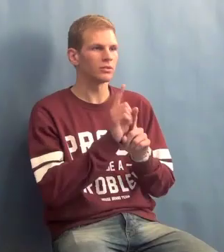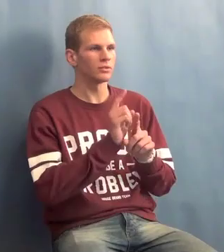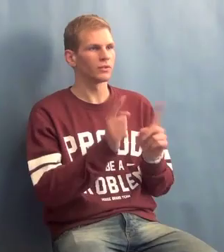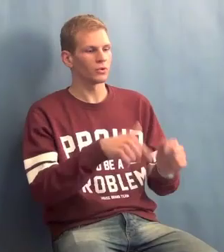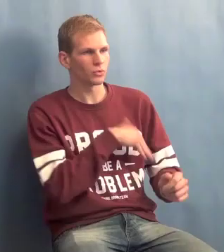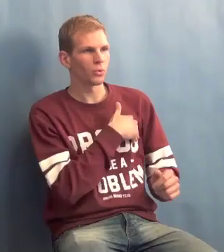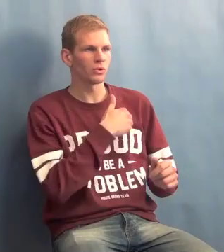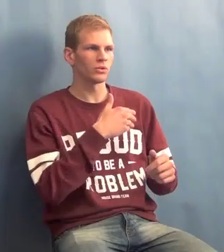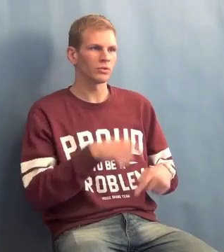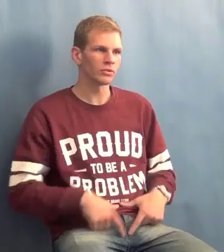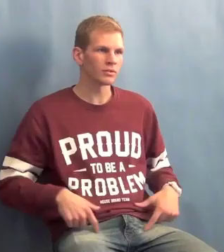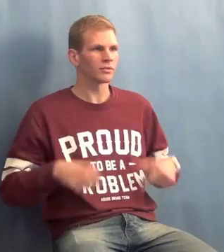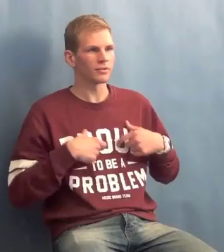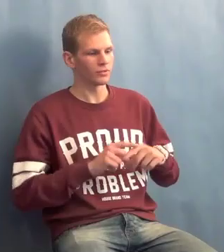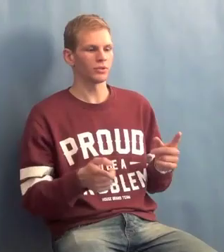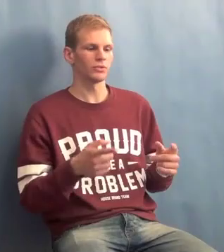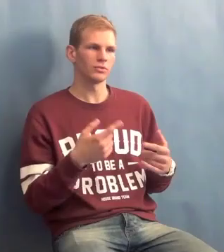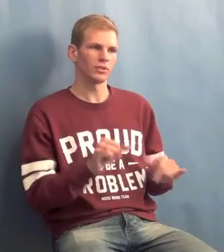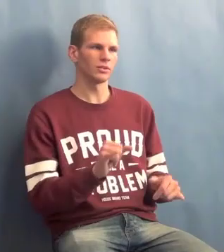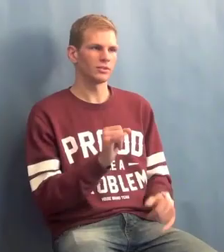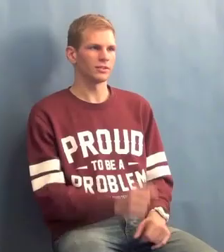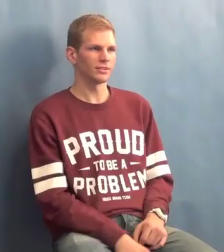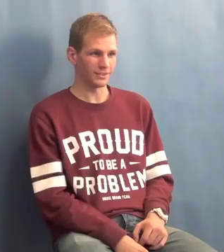Tak samo nie wolno w szkole być w stroju kąpielowym, tylko innym.